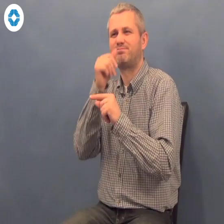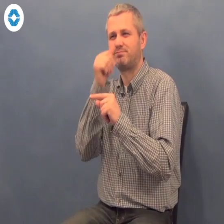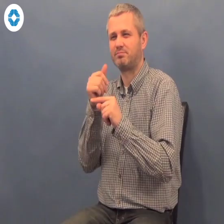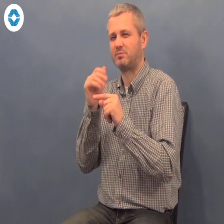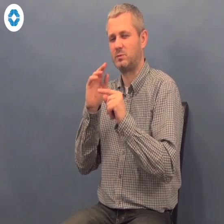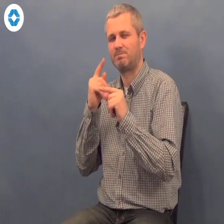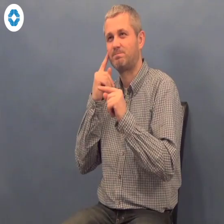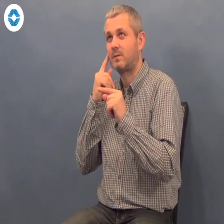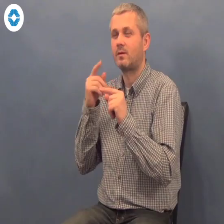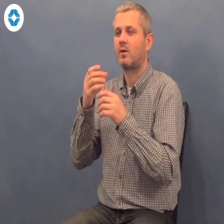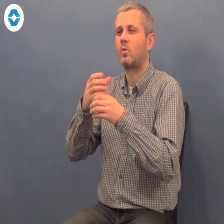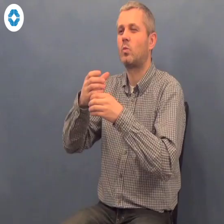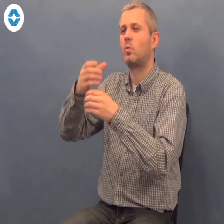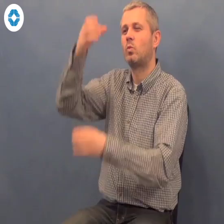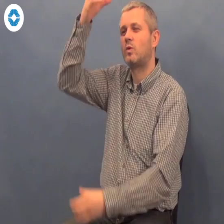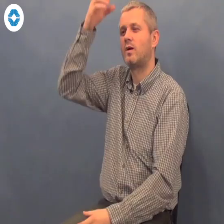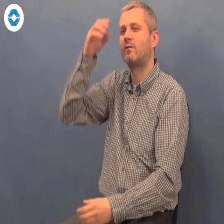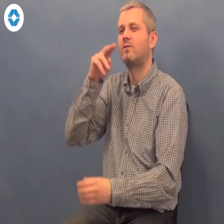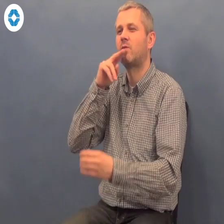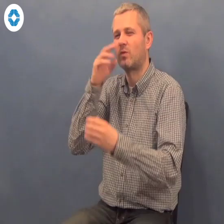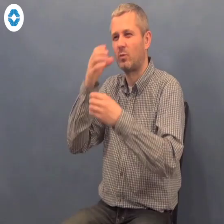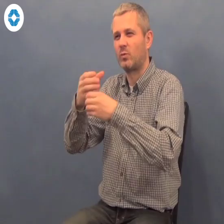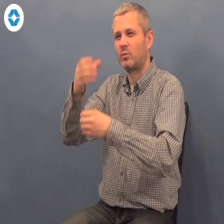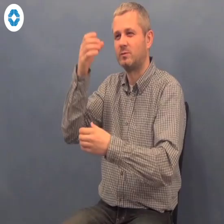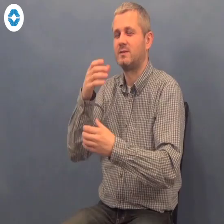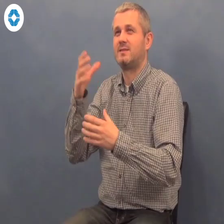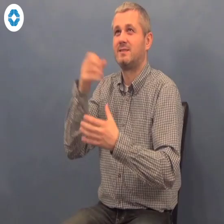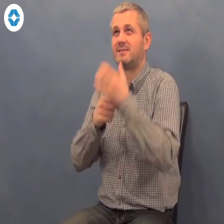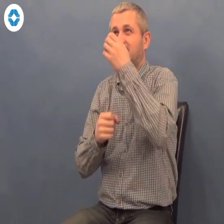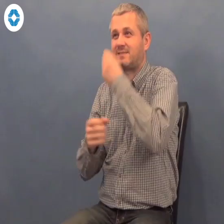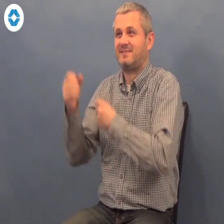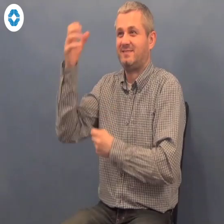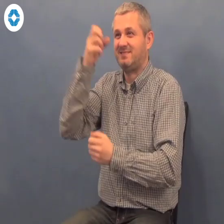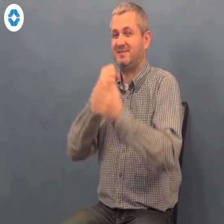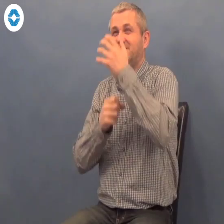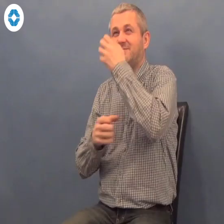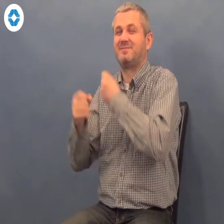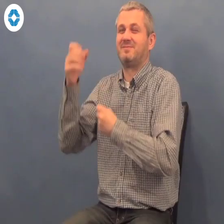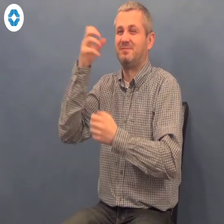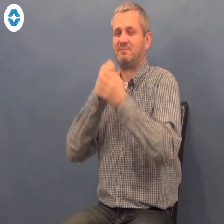Kot pomyślał... rura z wodą, wiesz, tam jest taka rura, kot zaczyna wspinać się po niej.